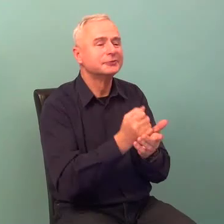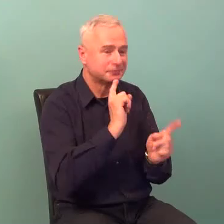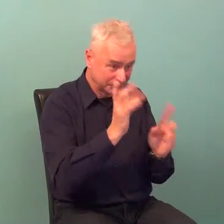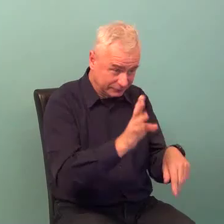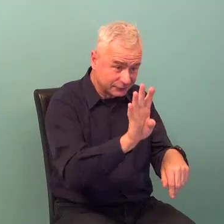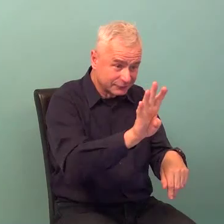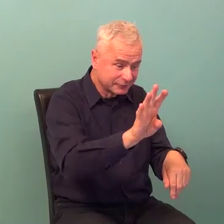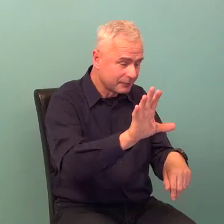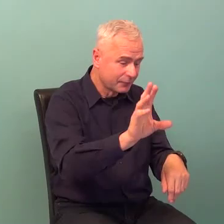O czwartej we wtorek?